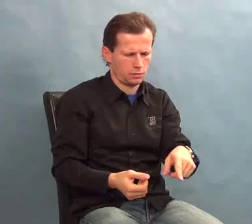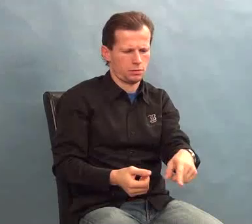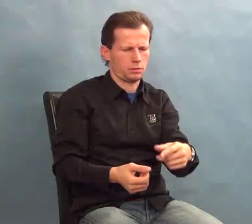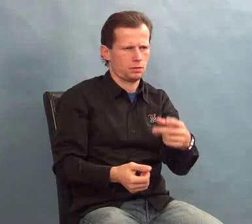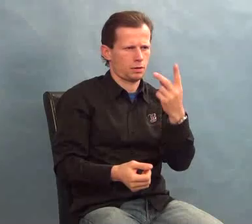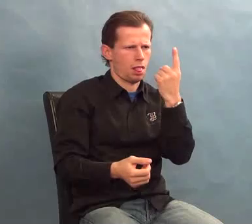Zauważa, że jeden kosz zniknął.